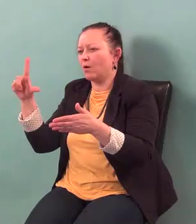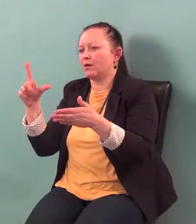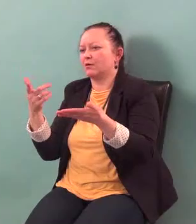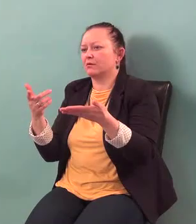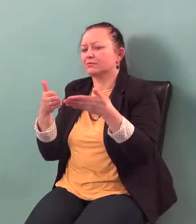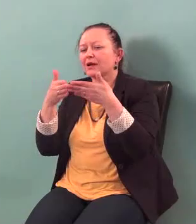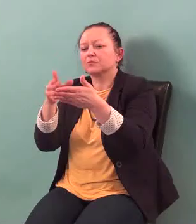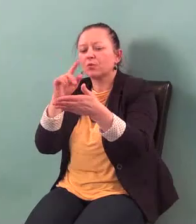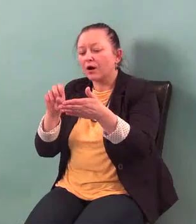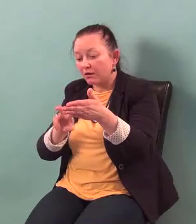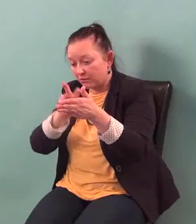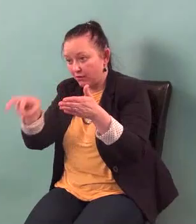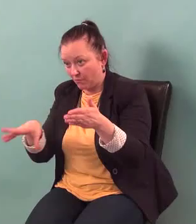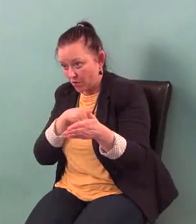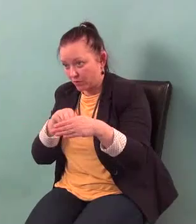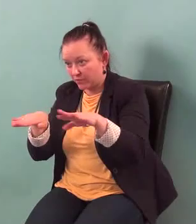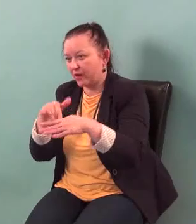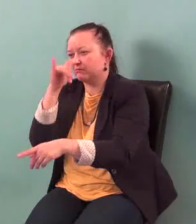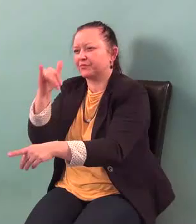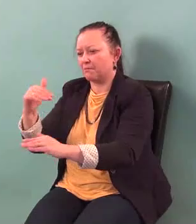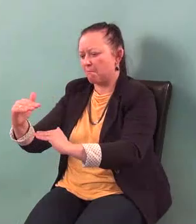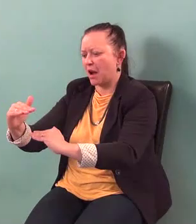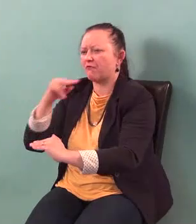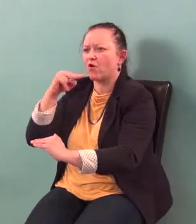Można zeskoczyć ze statku? Nie, bo jest niski poziom wody.